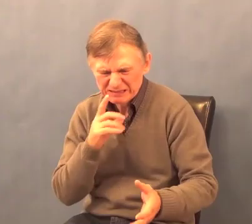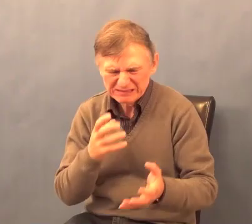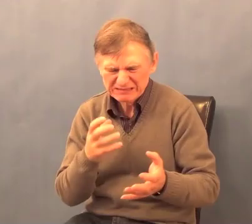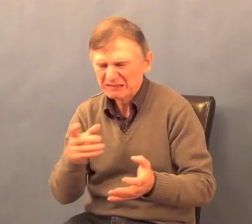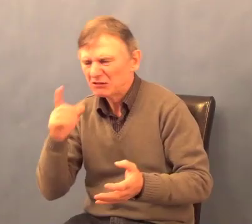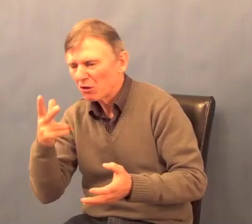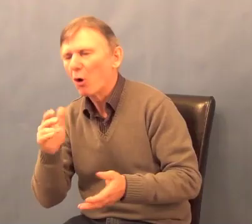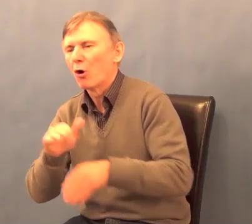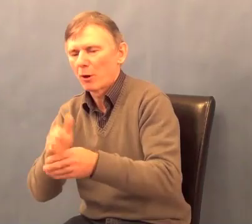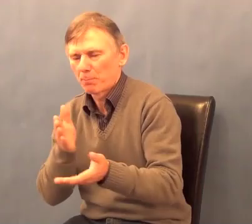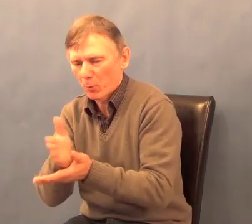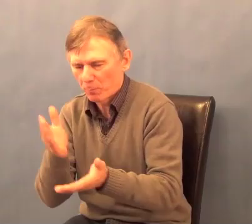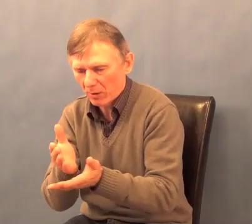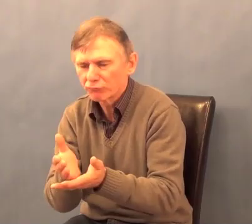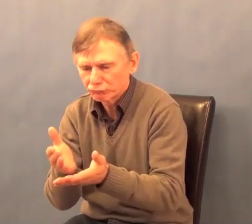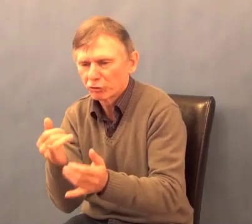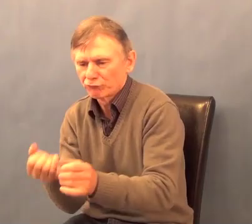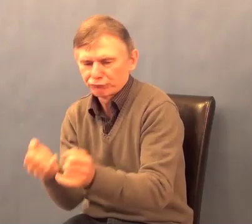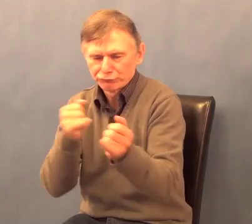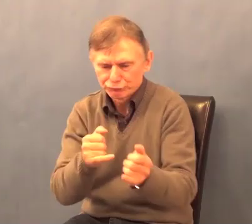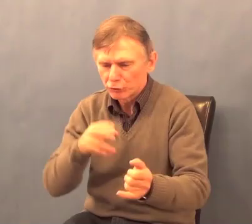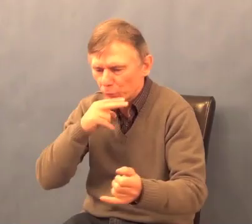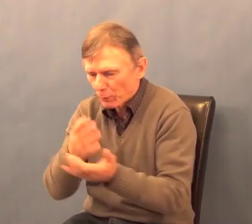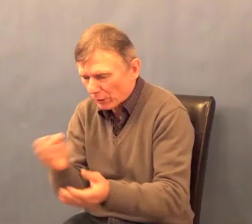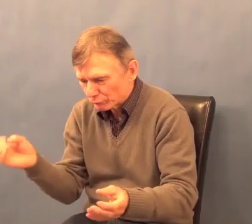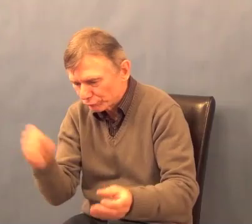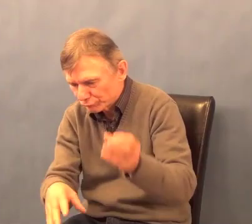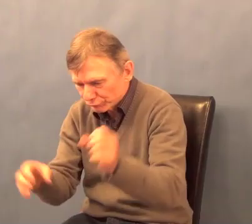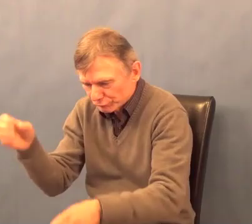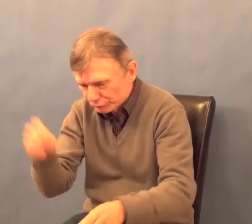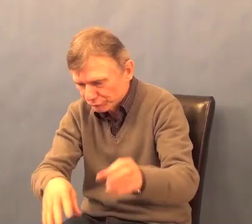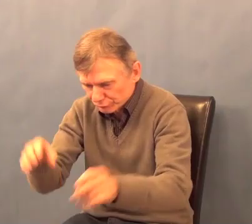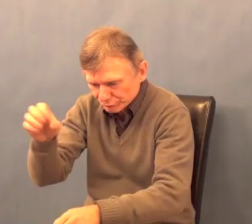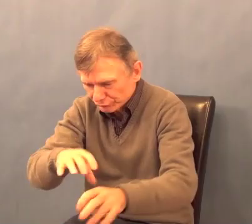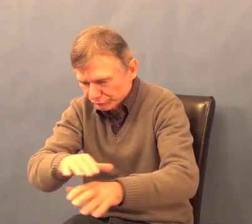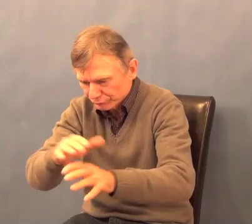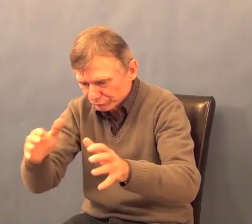Trzech chłopców pomogło mu postawić rower, zebrali wszystkie gruszki wrzucając je do kosza.